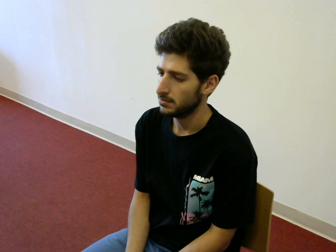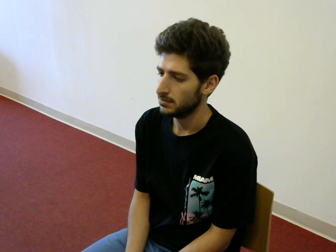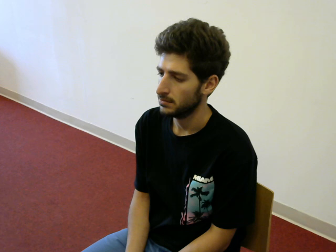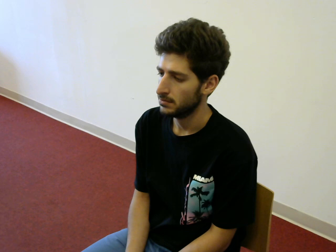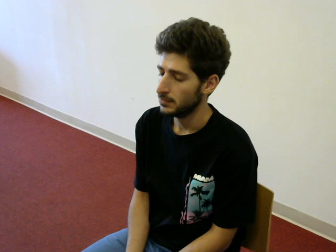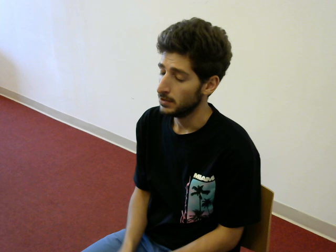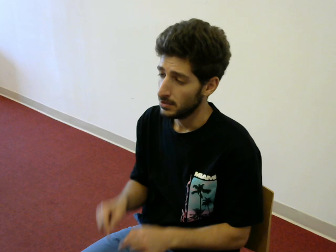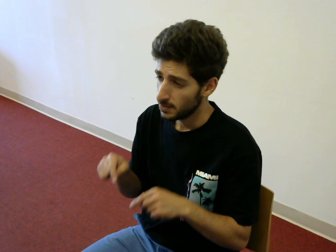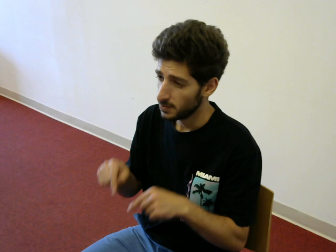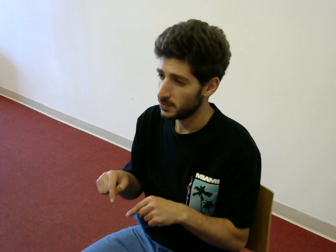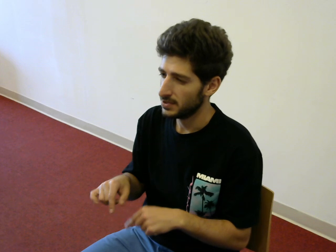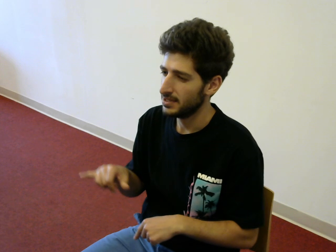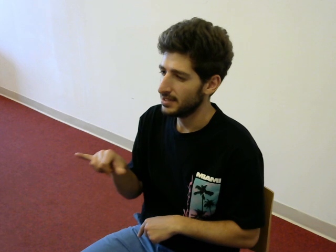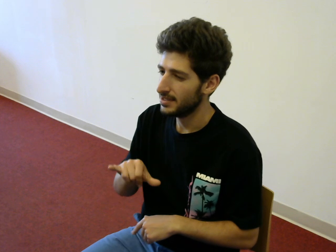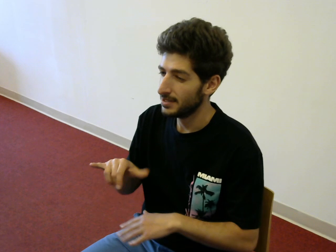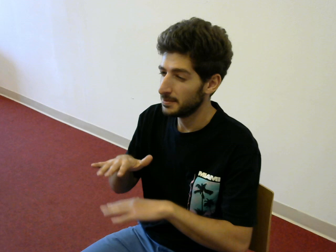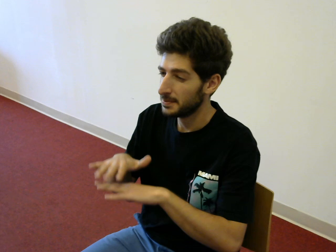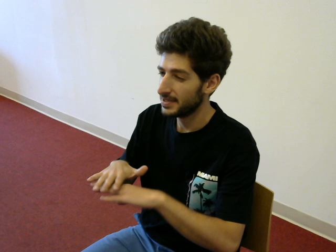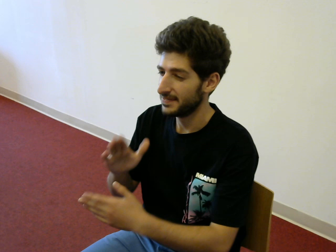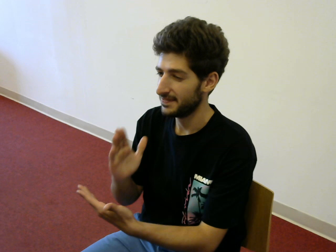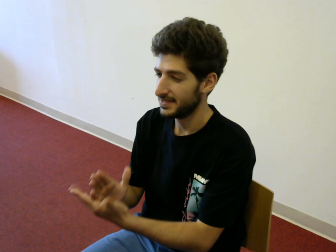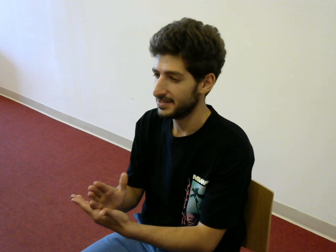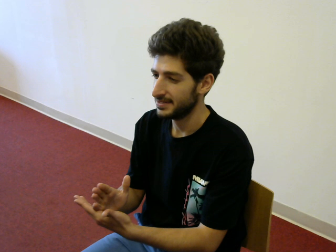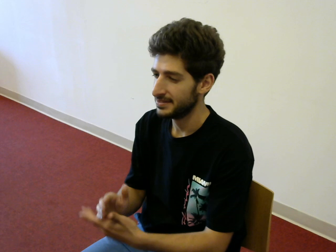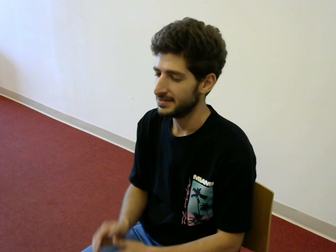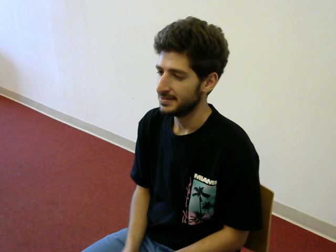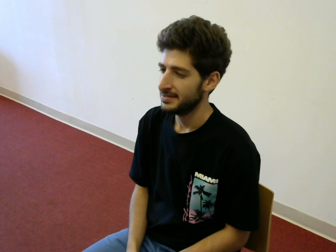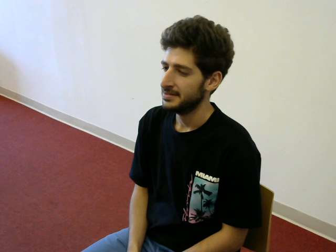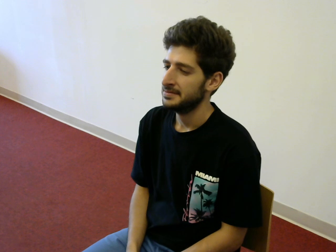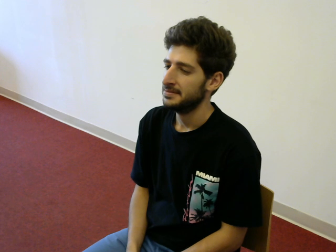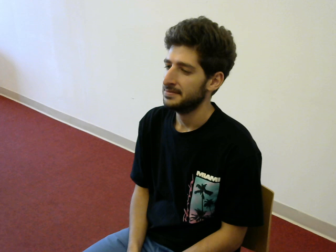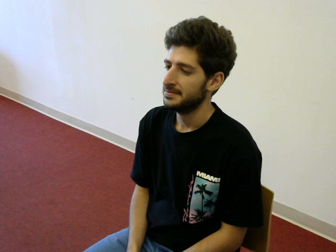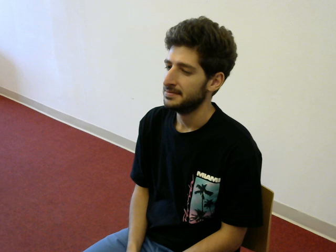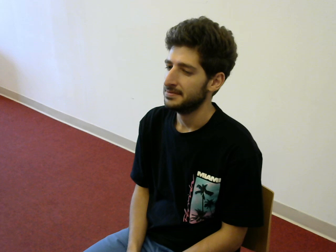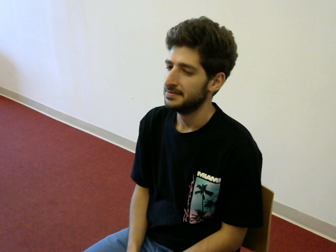Burda harda bank var?